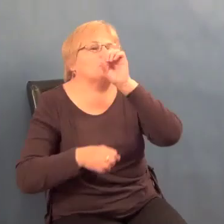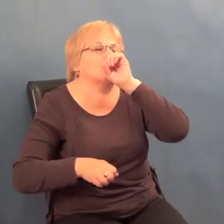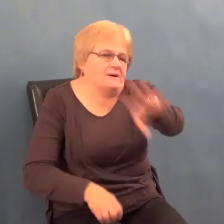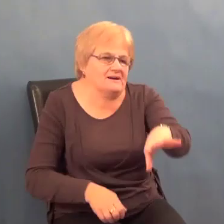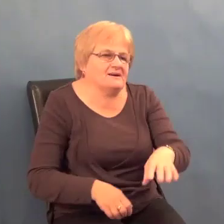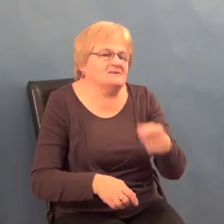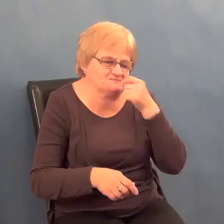Wypluwa.